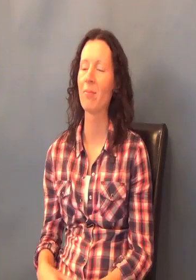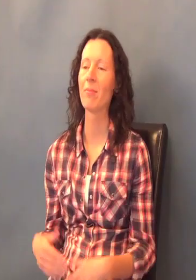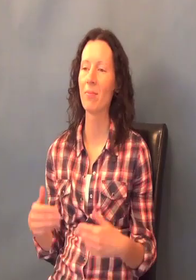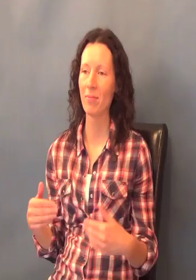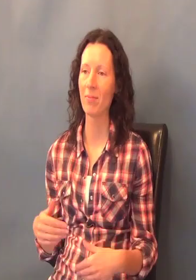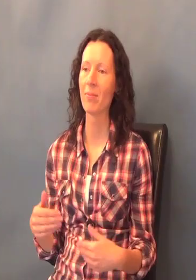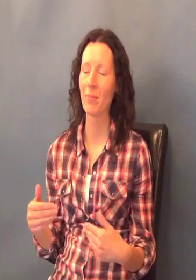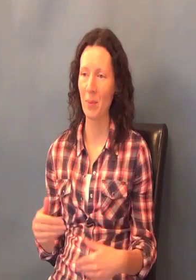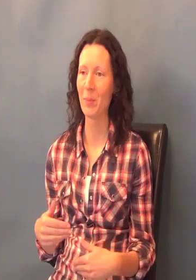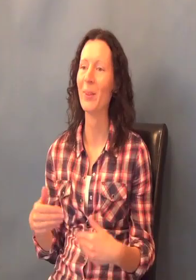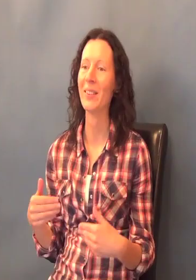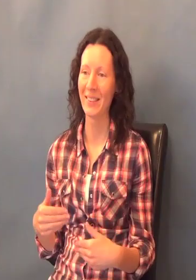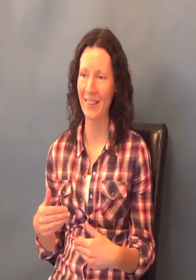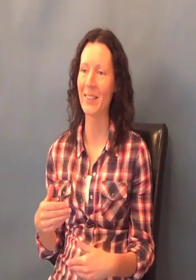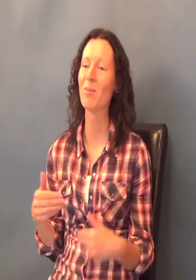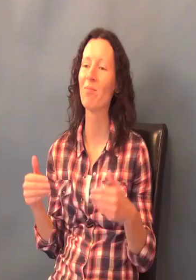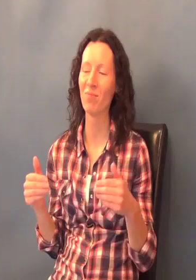Można.